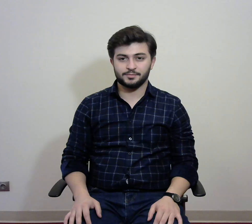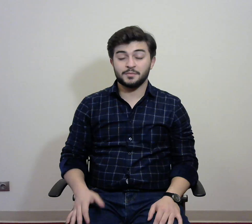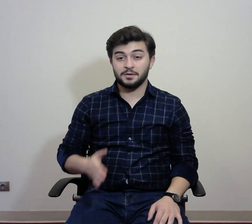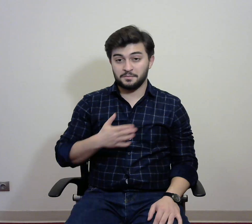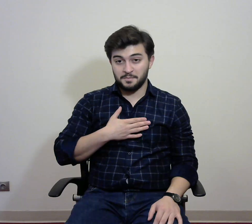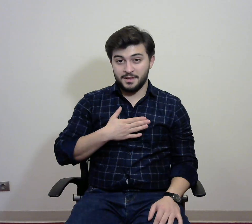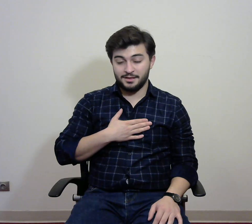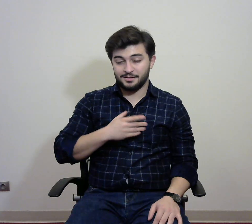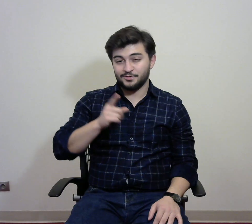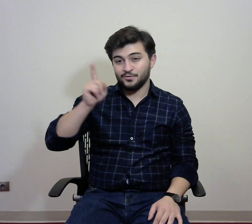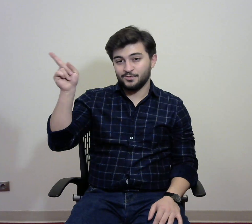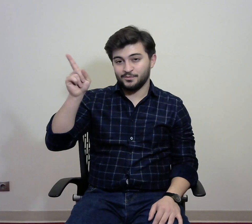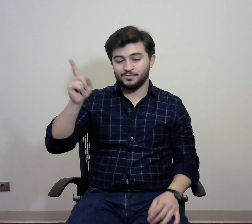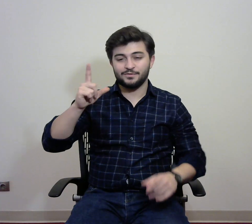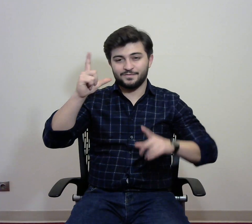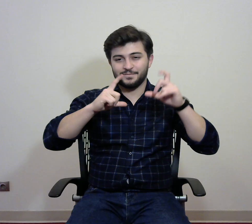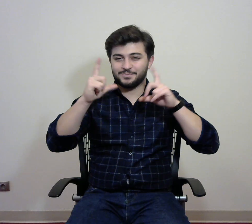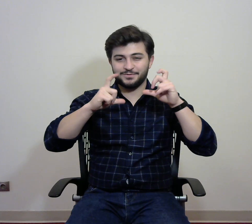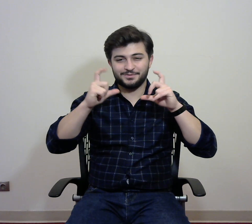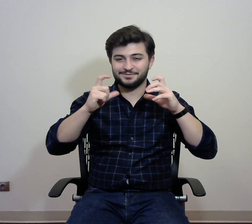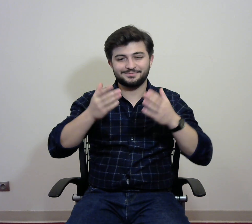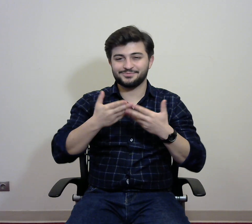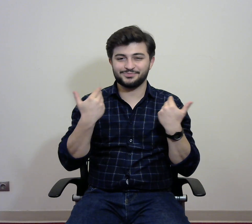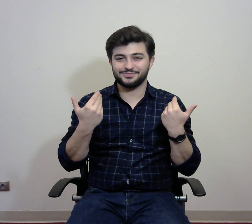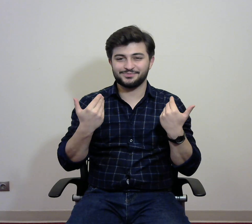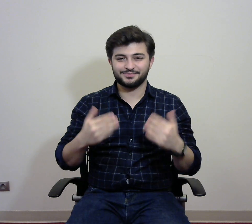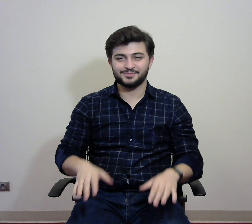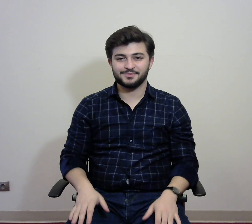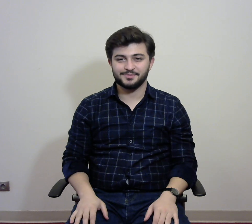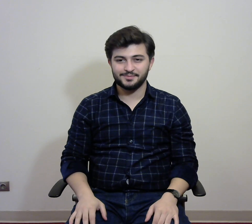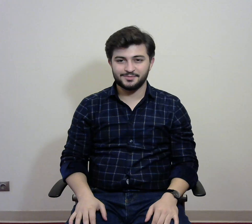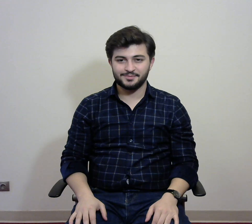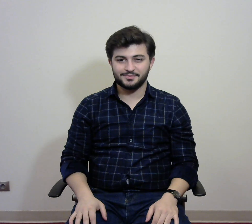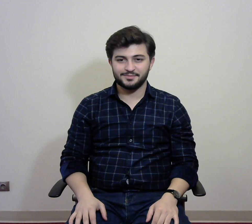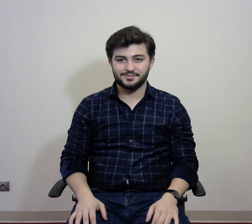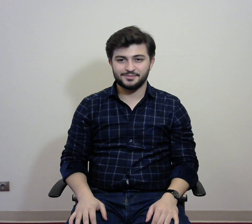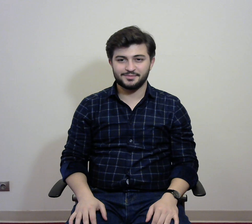Məndə onun şəkli yoxdur